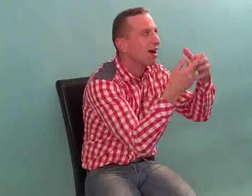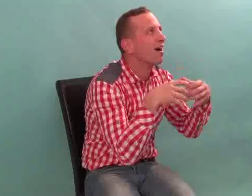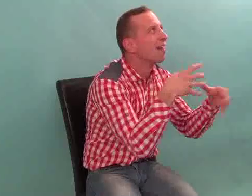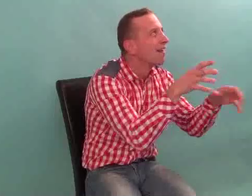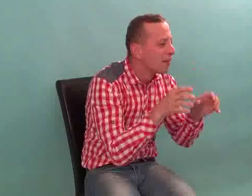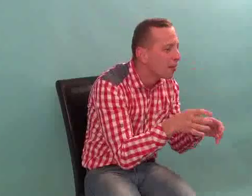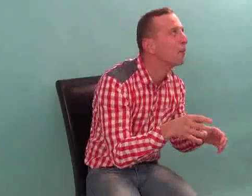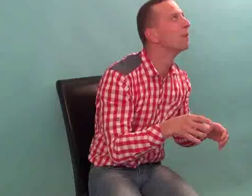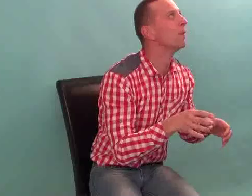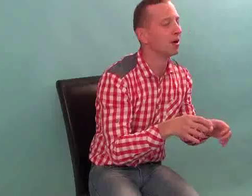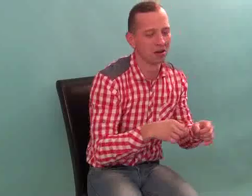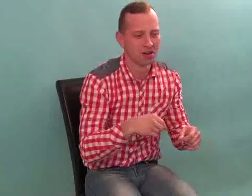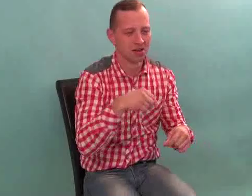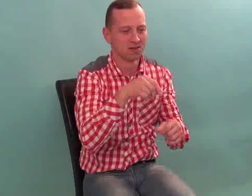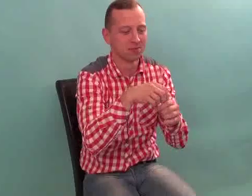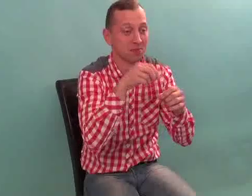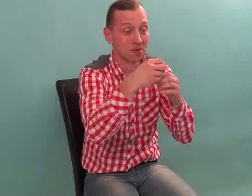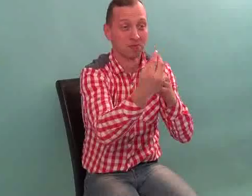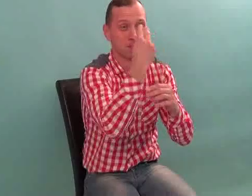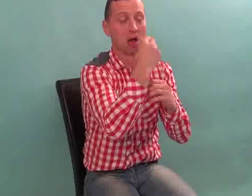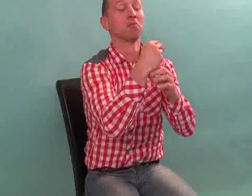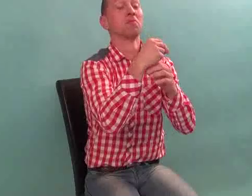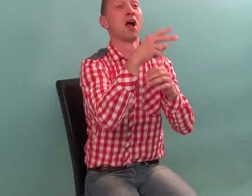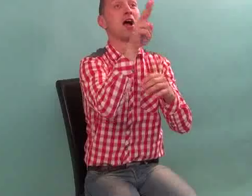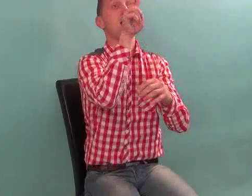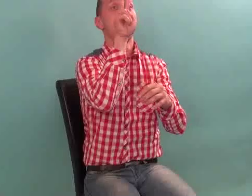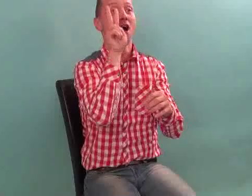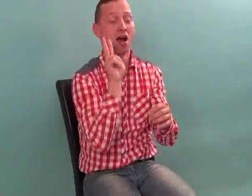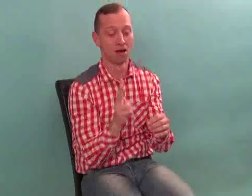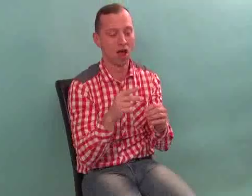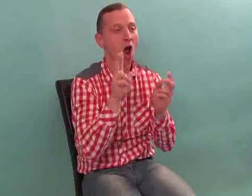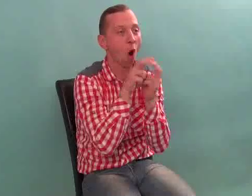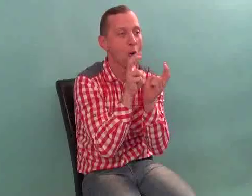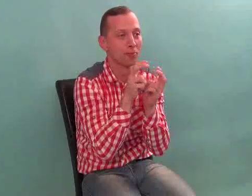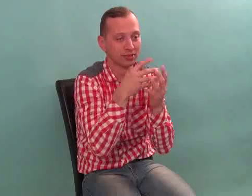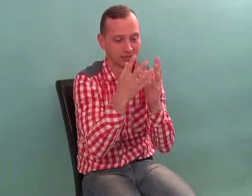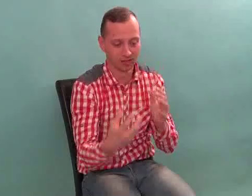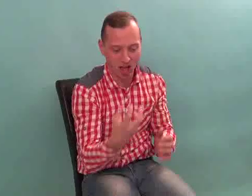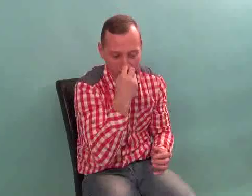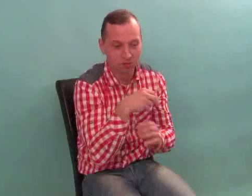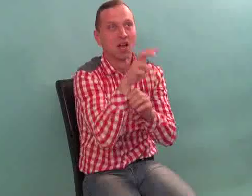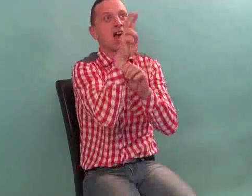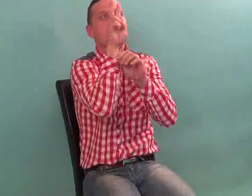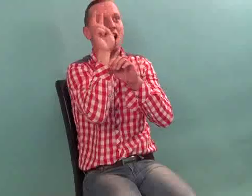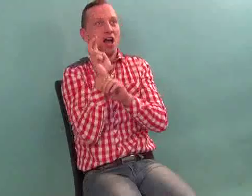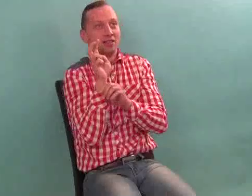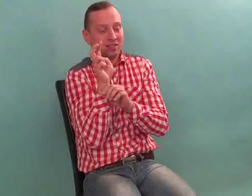Pies opierał się o drzewo, a chłopak zajrzał w dziuplę i coś ugryzło w nos i upadł, chomik wyskoczył z ziemi i też ugryzł, znowu upadł.